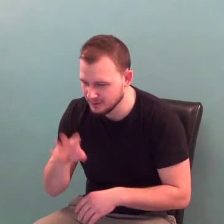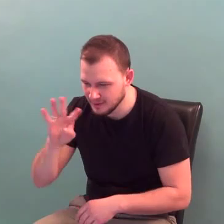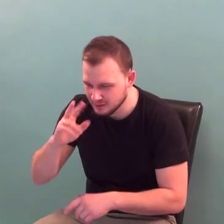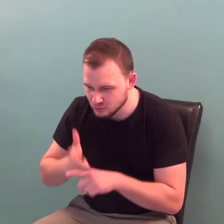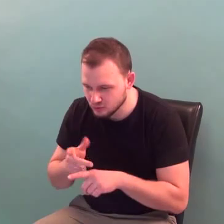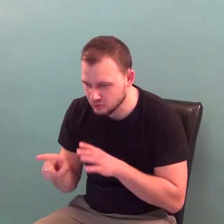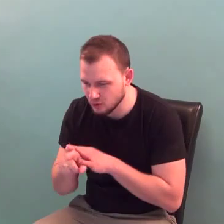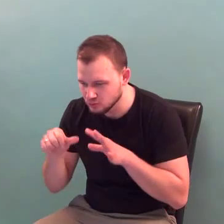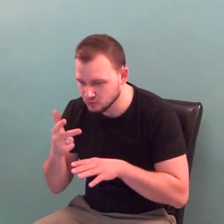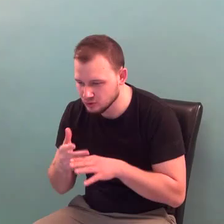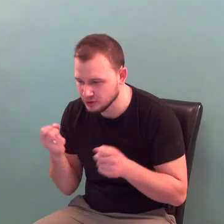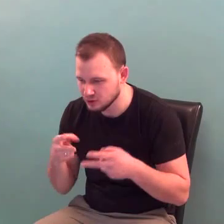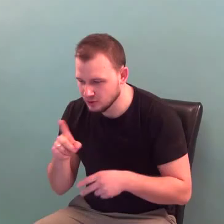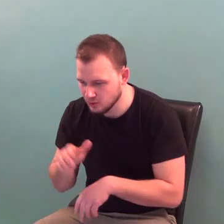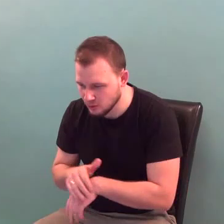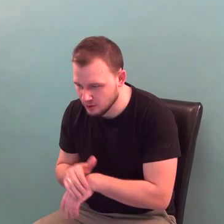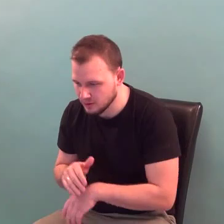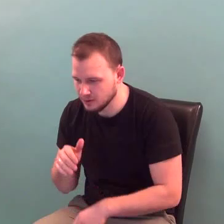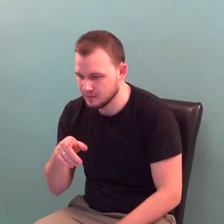Od czwartej trzydzieści do szóstej trzydzieści kino z kolegą.